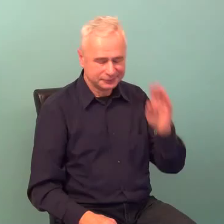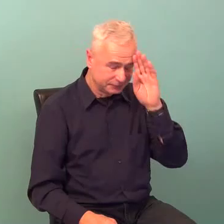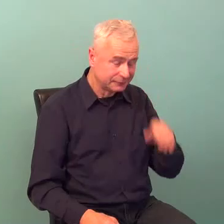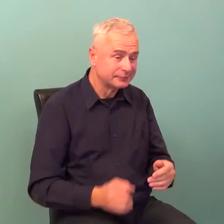Sprawa.